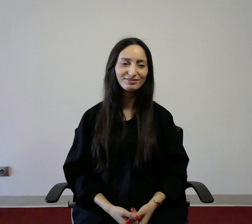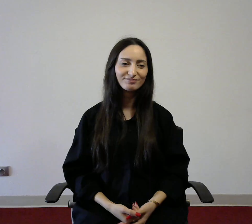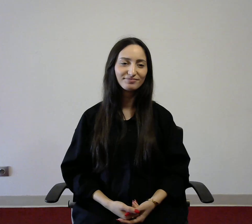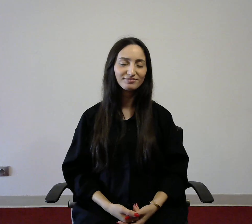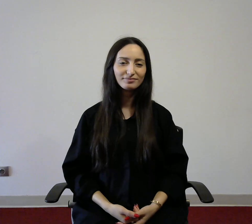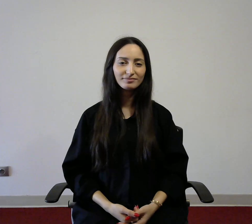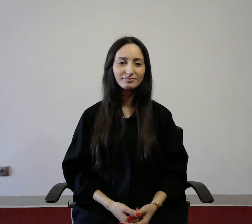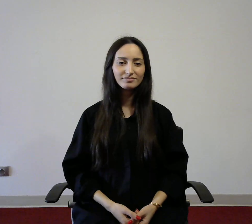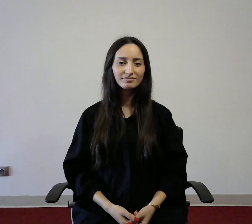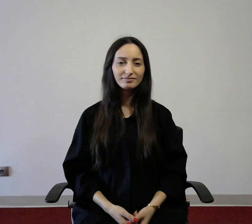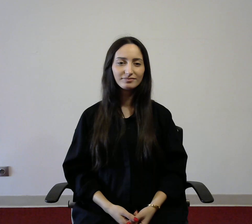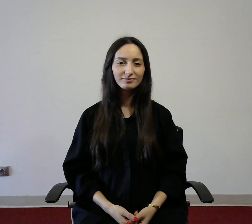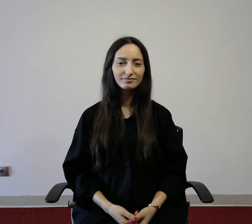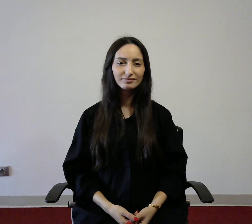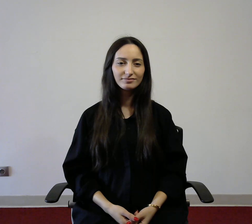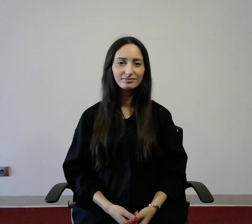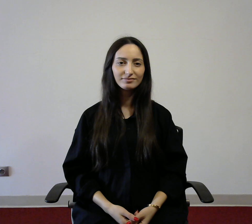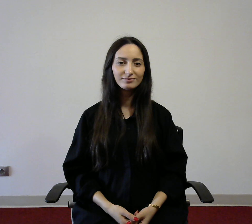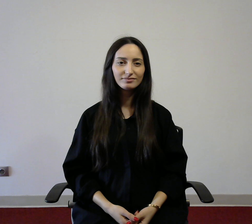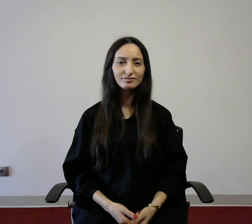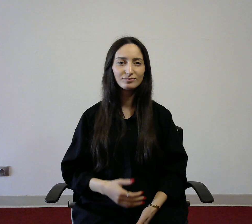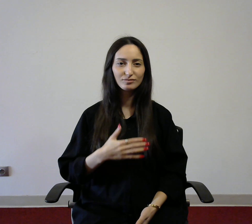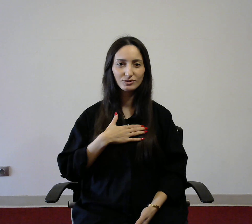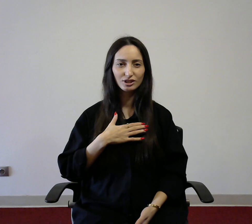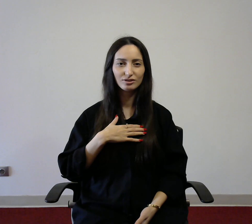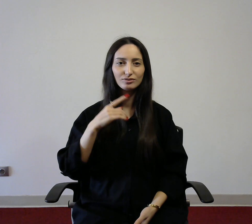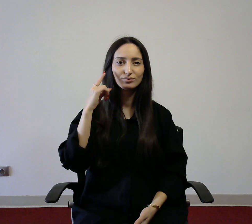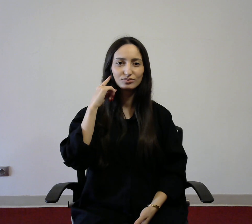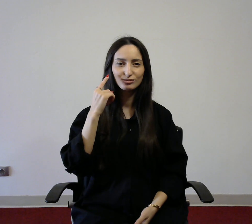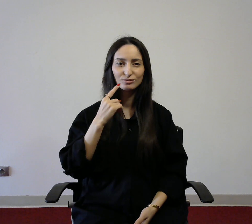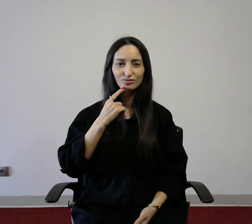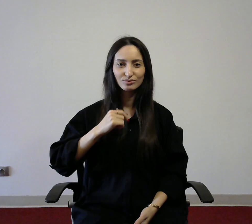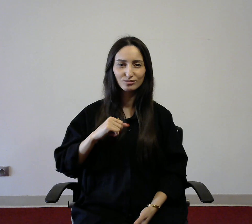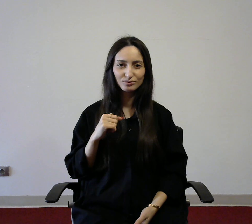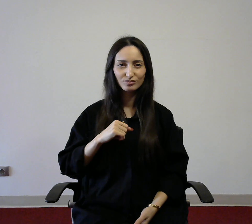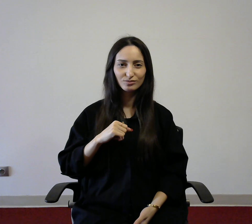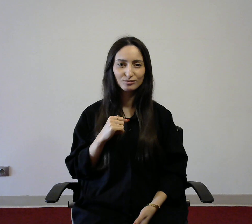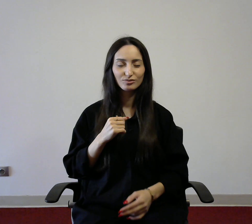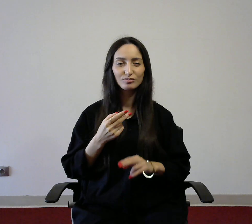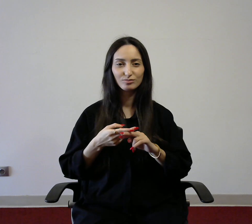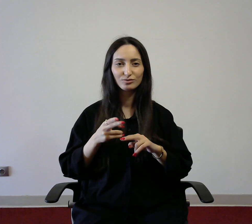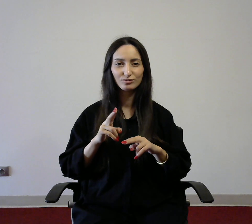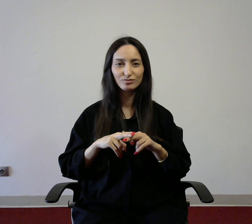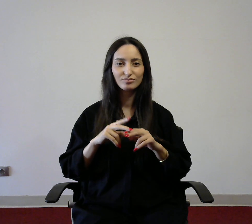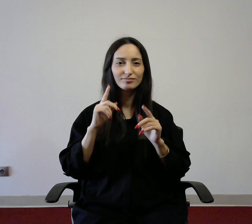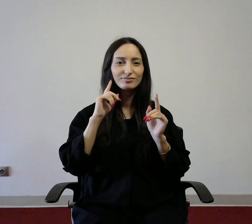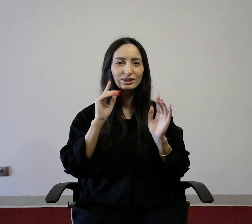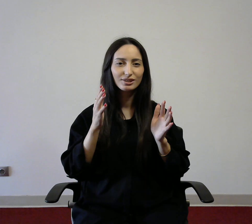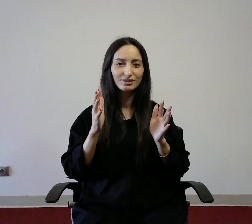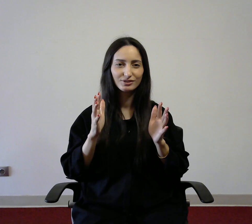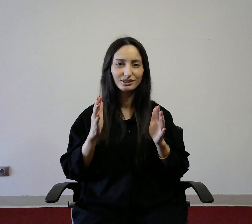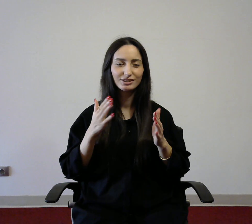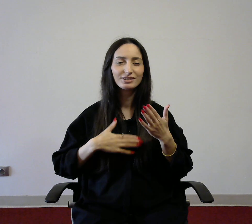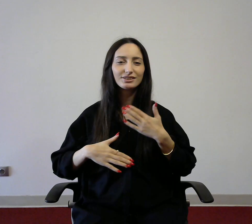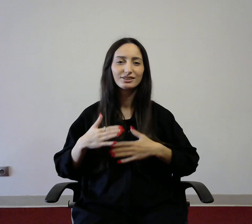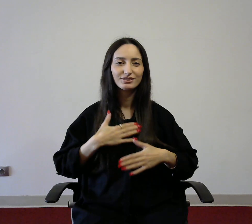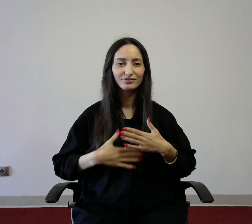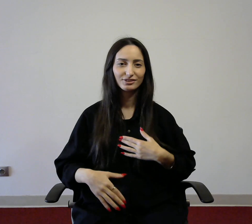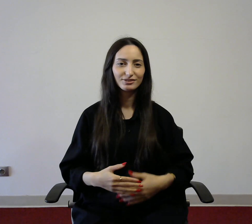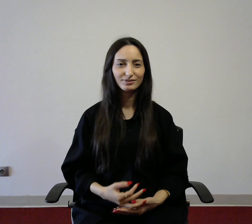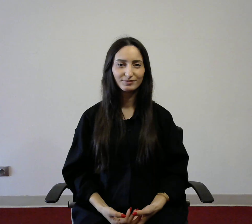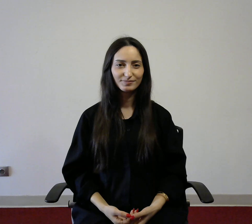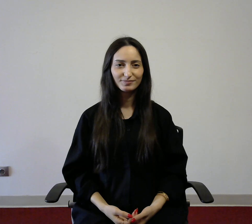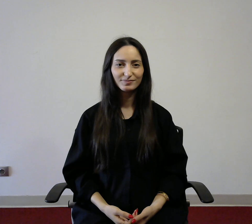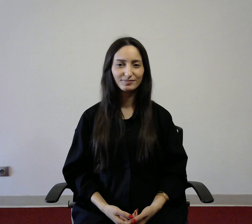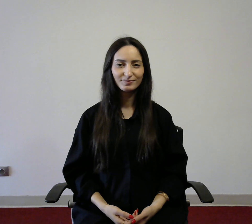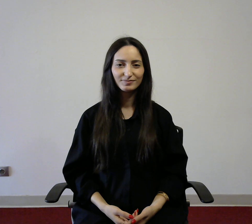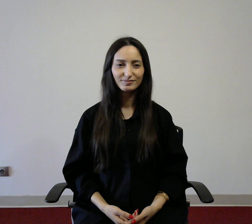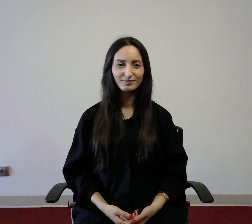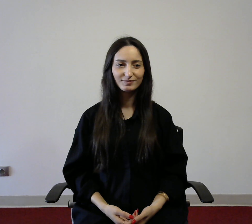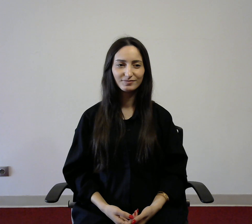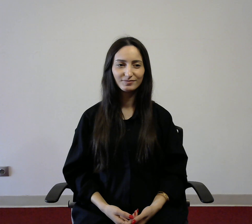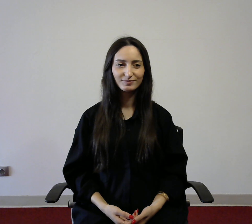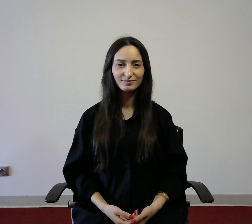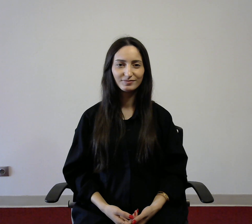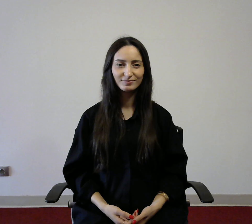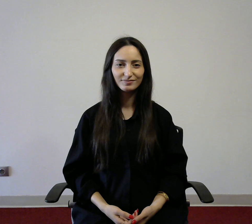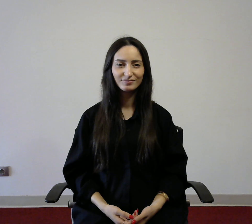Mənim eşitmə məhdudiyyətli dostlarım bu xəbərə sevinəcək